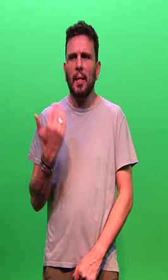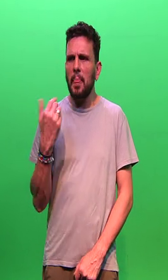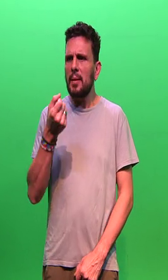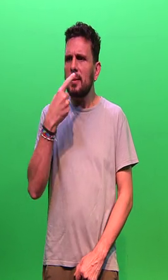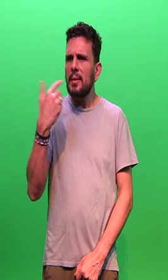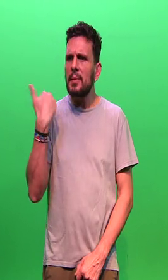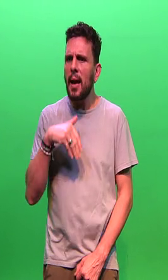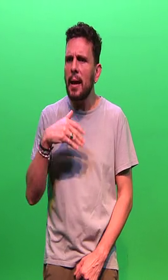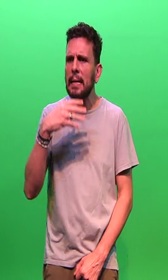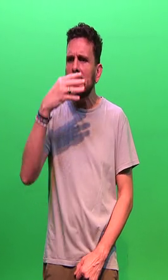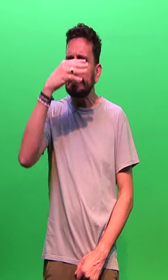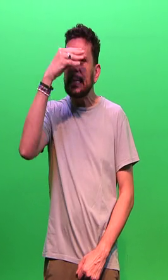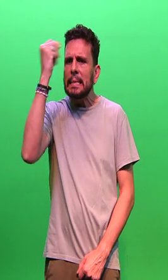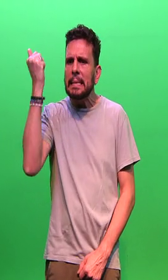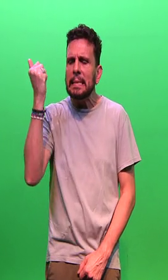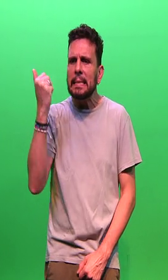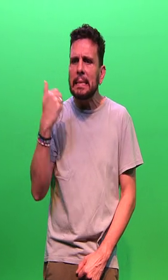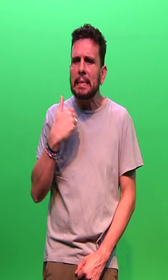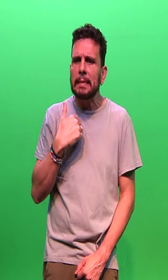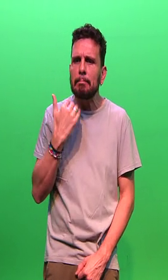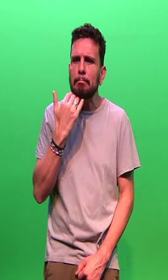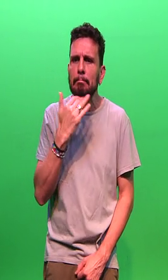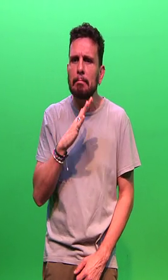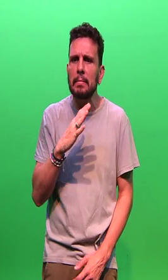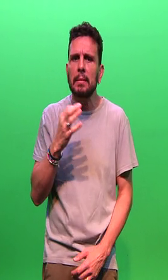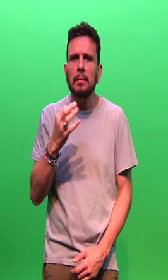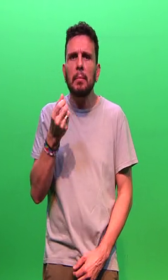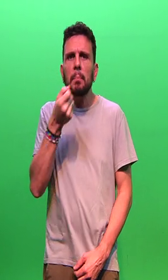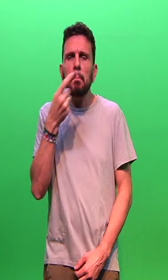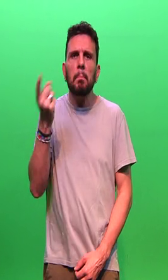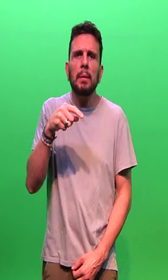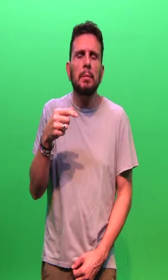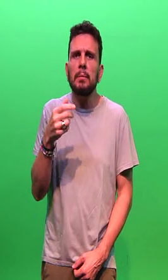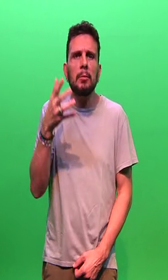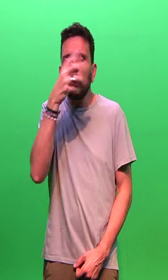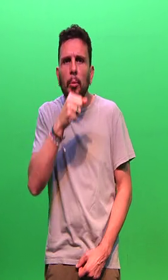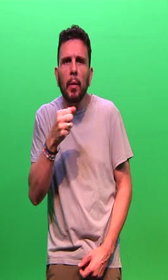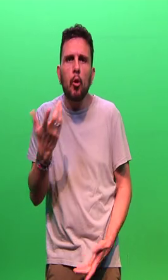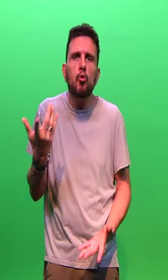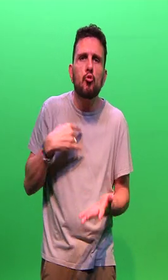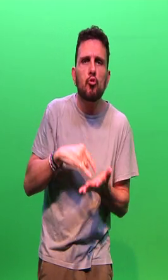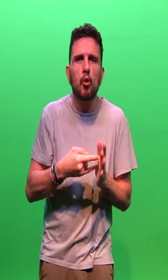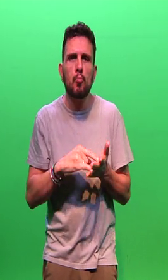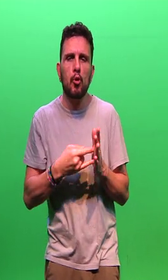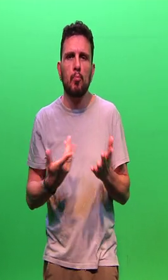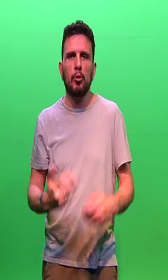Fa poc m'he pres una pastilla, però me n'he oblidat, no sé si prendre'm una pastilla més o no puc, com ho puc solucionar?